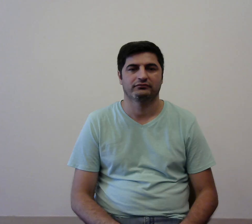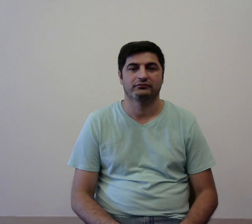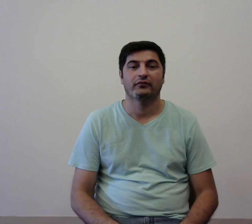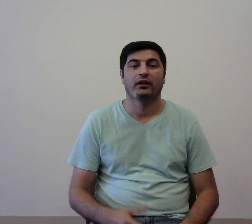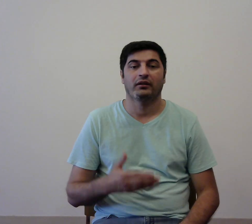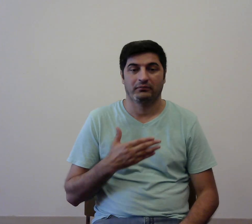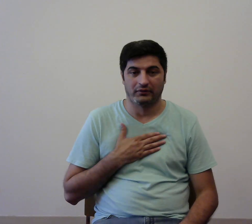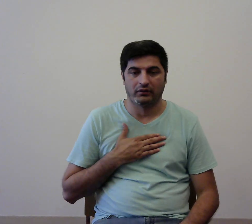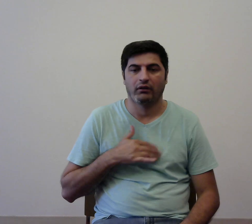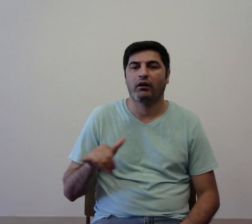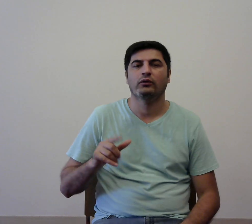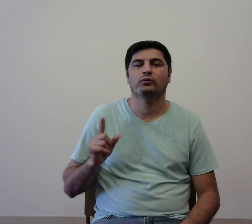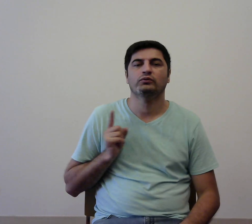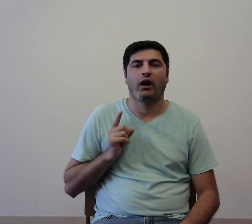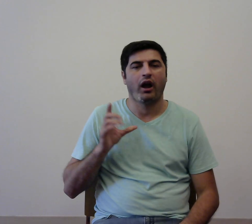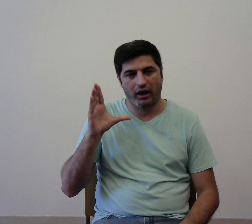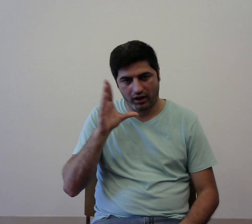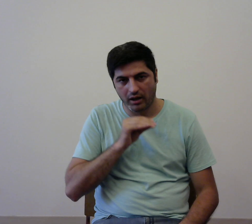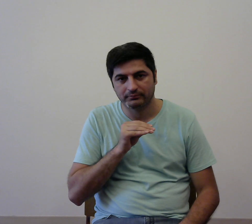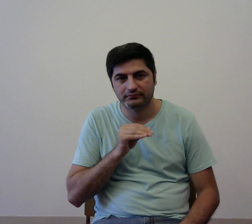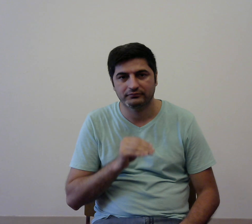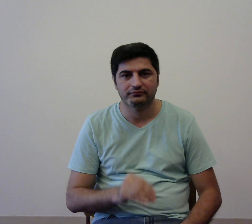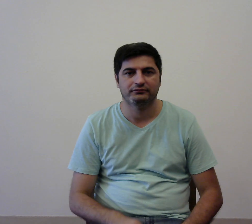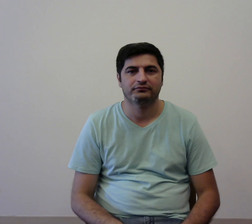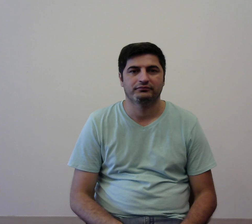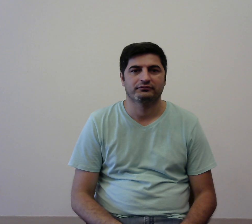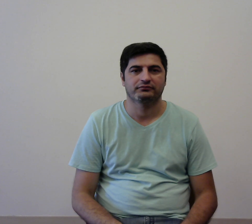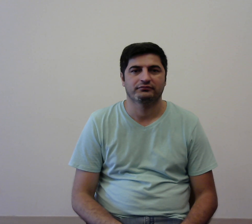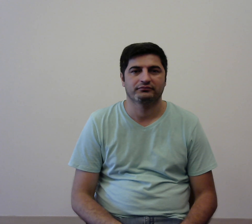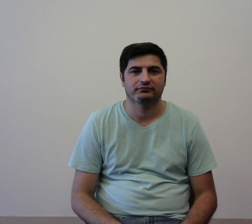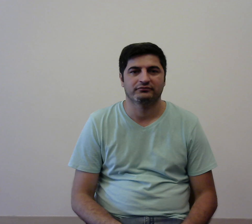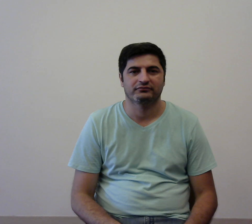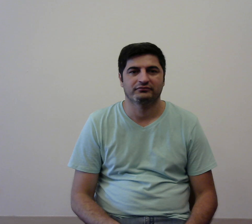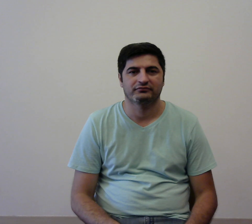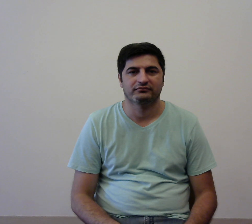Mən harda gözləyə bilərəm?